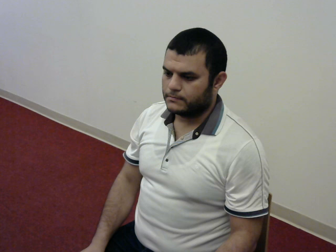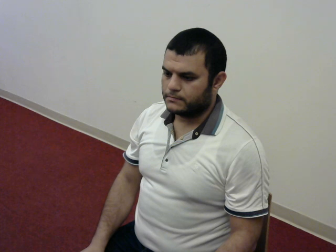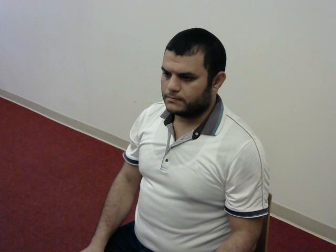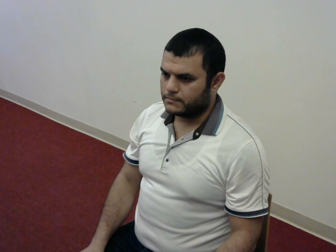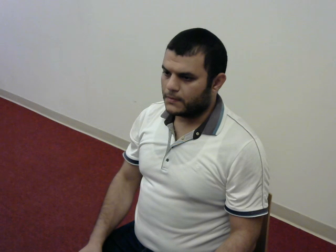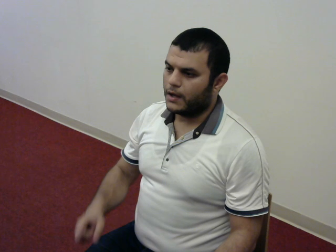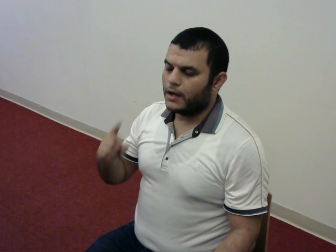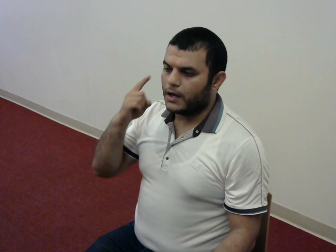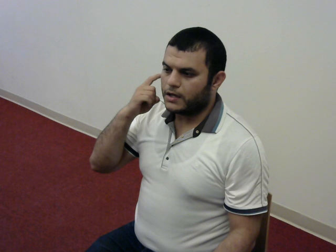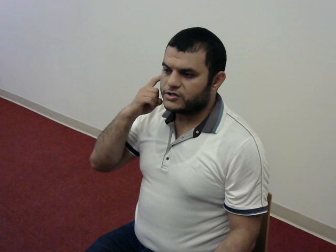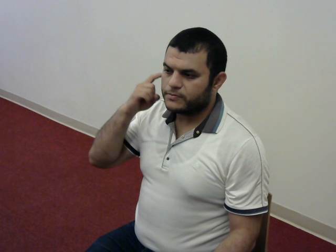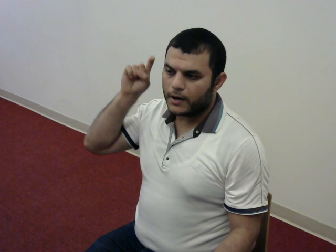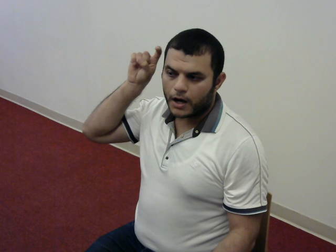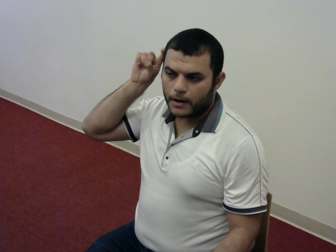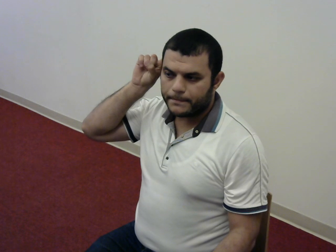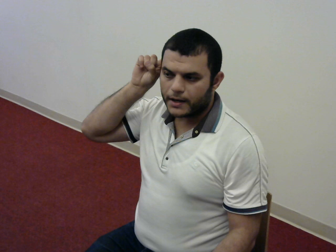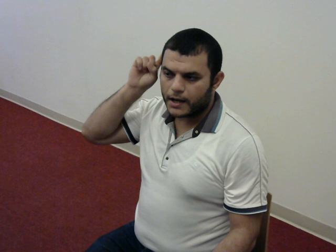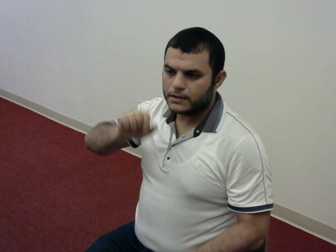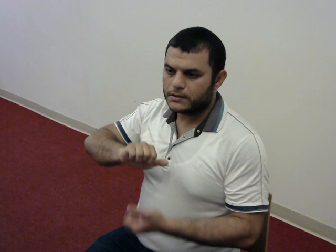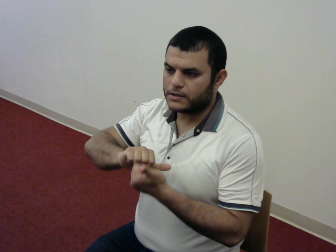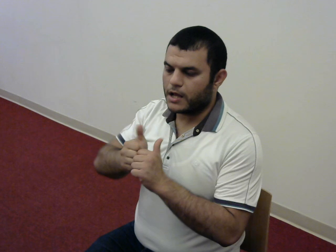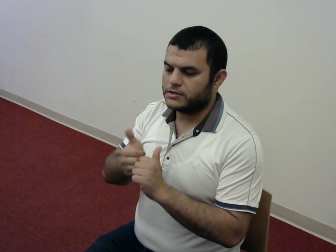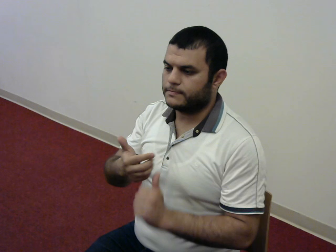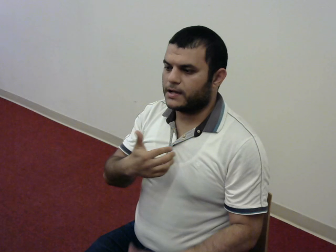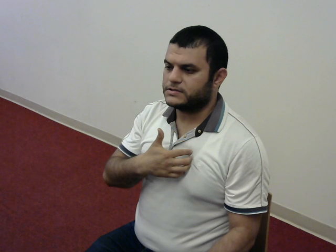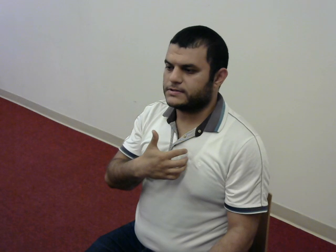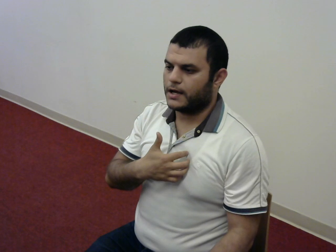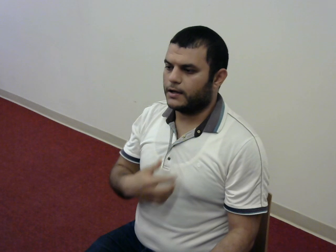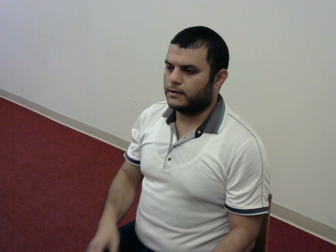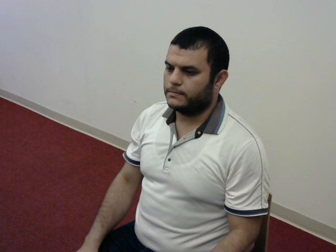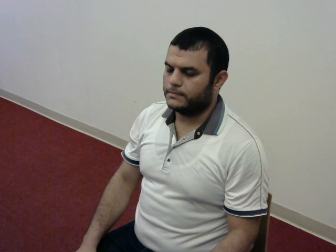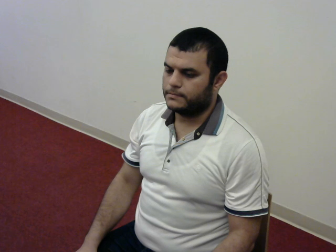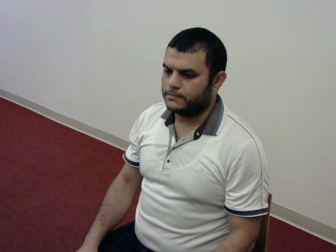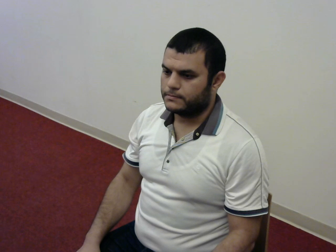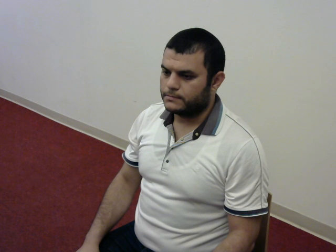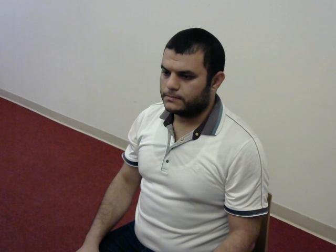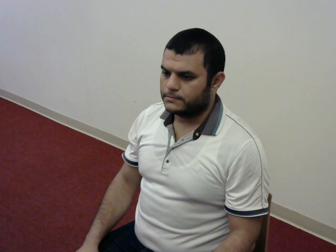Eşitmə aparatını dəyişmək istəyirəm